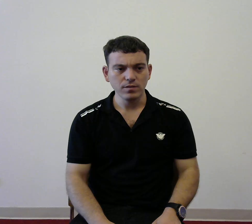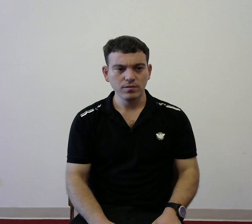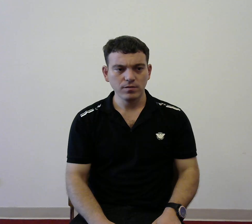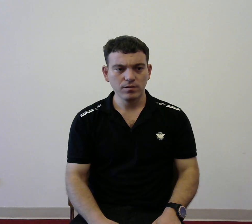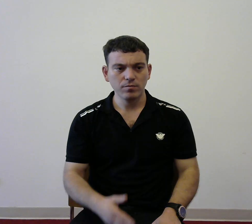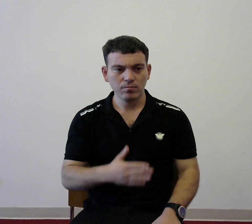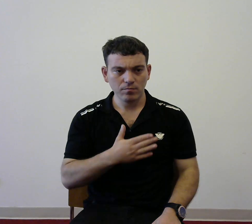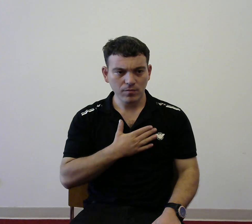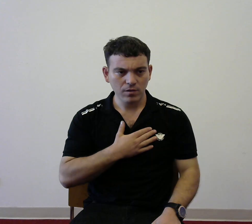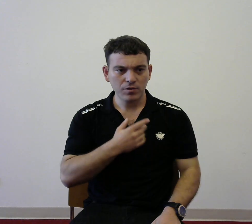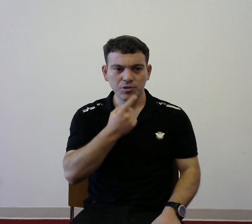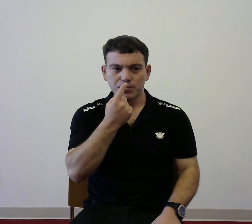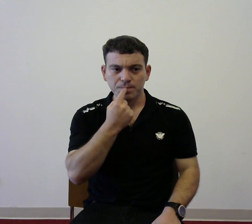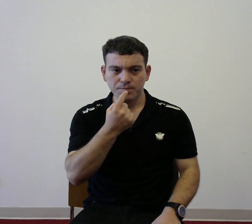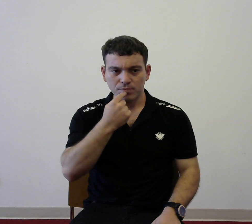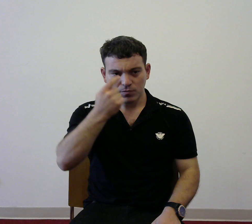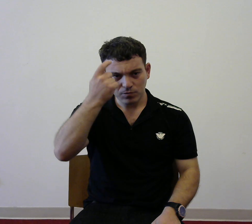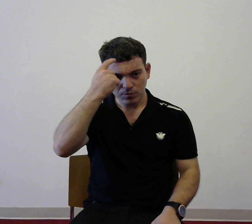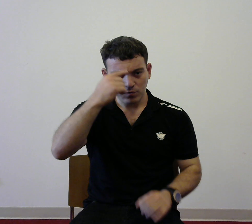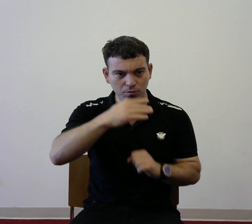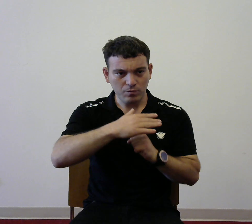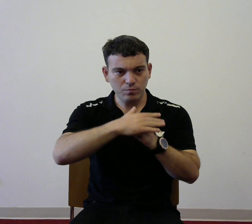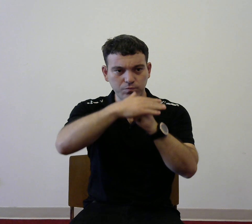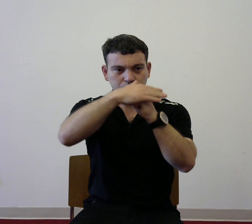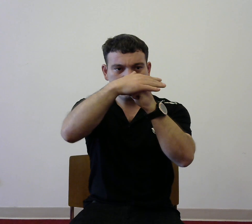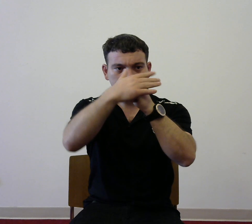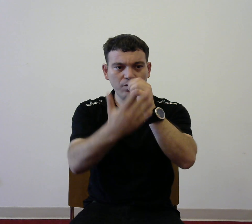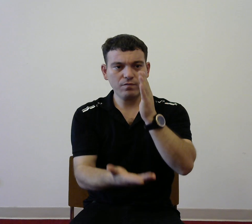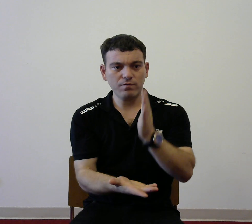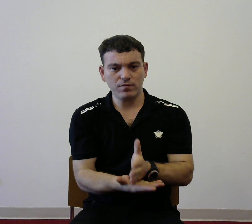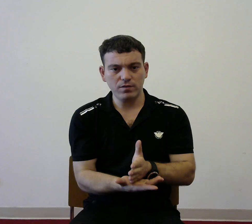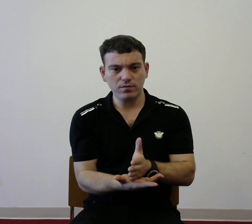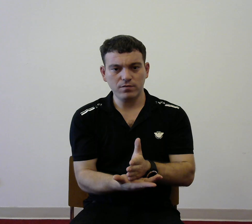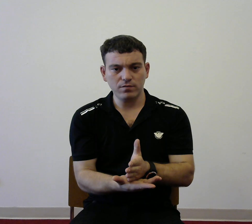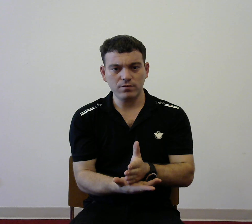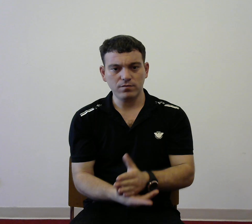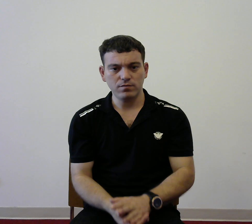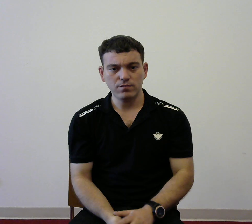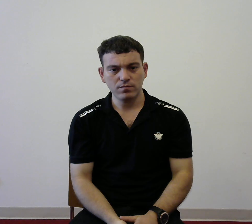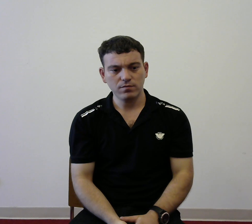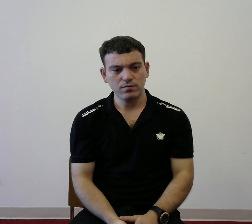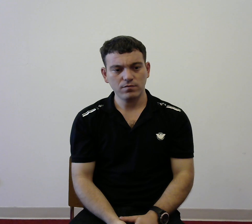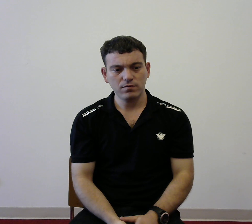Mənim qan təzyiqim var